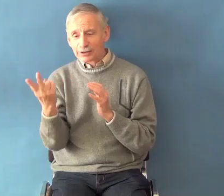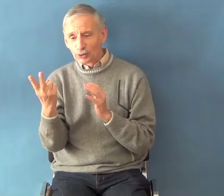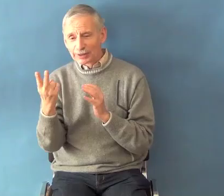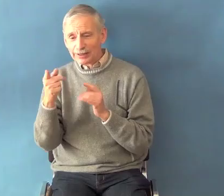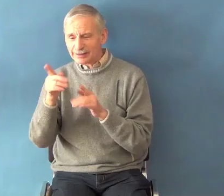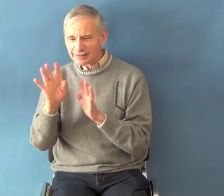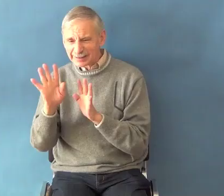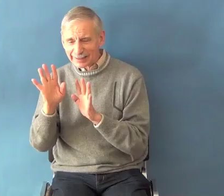A drugi...